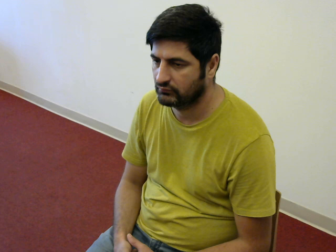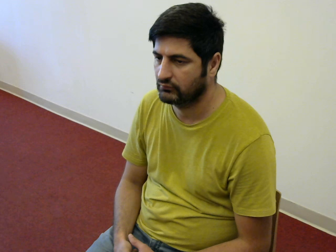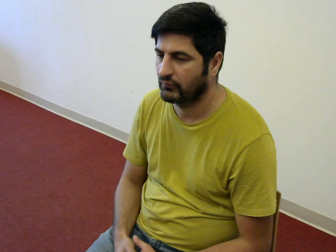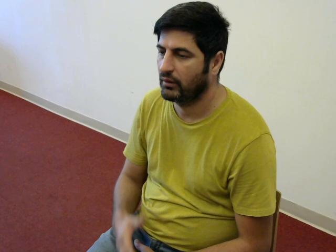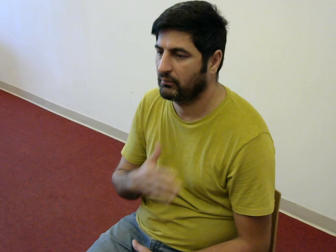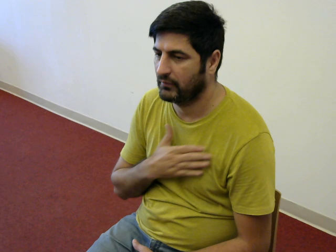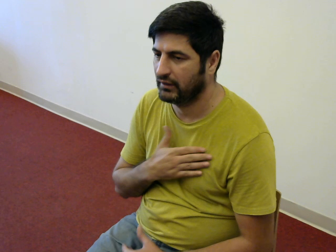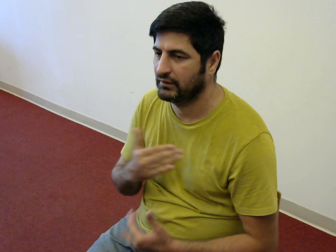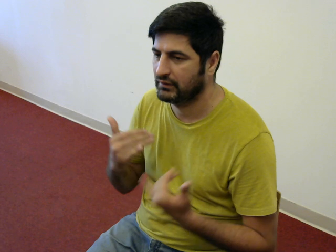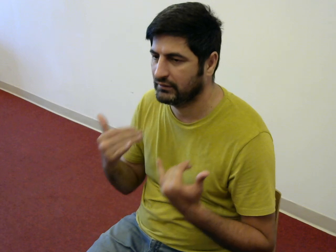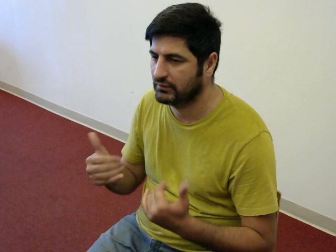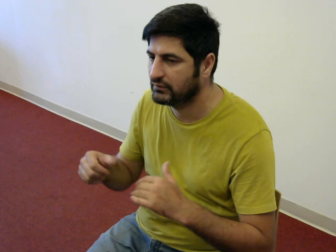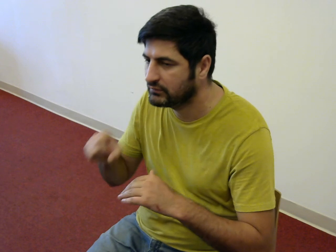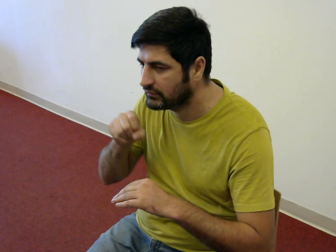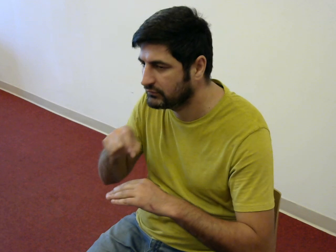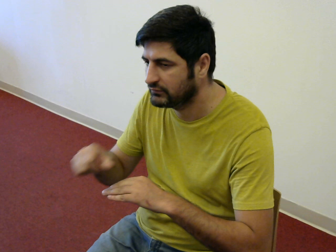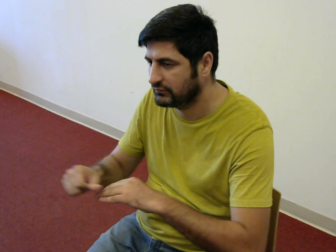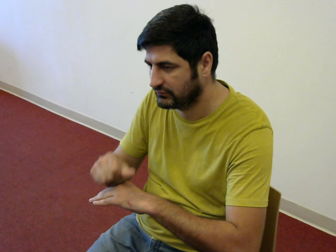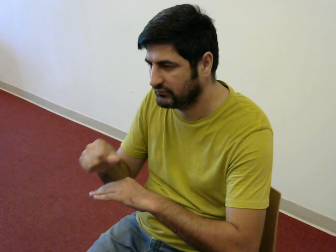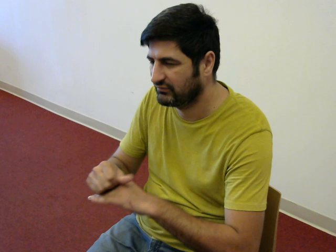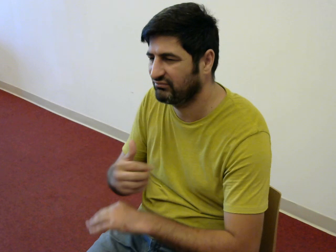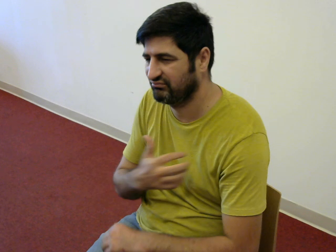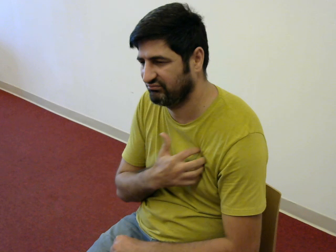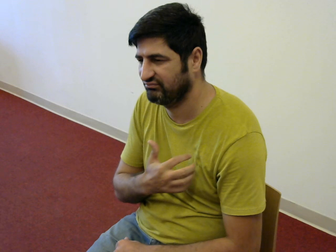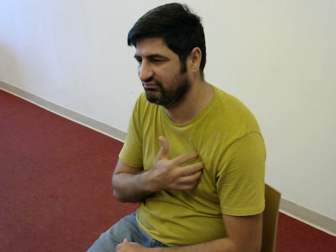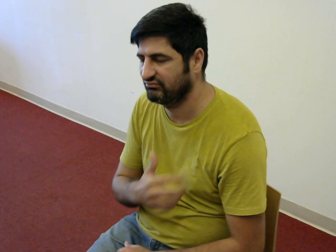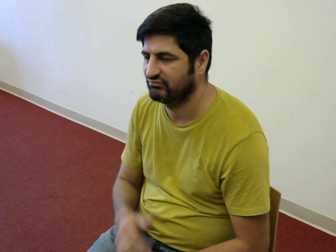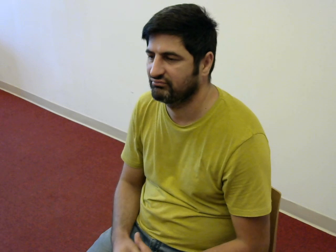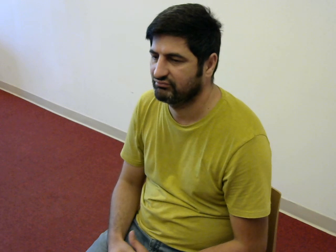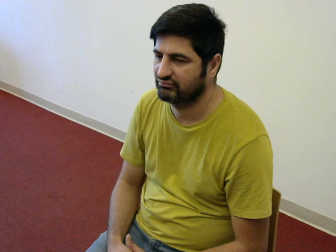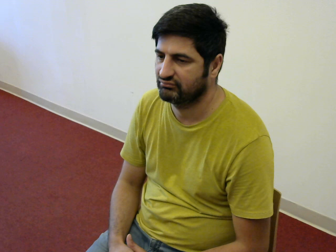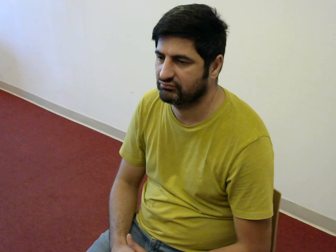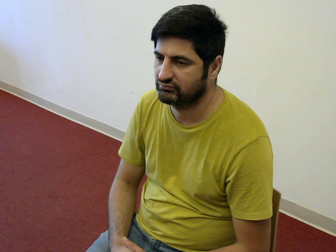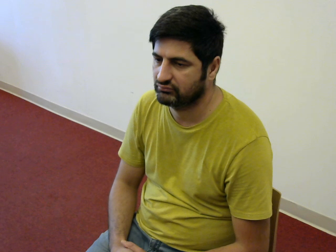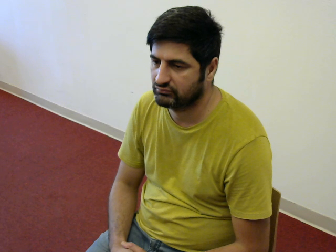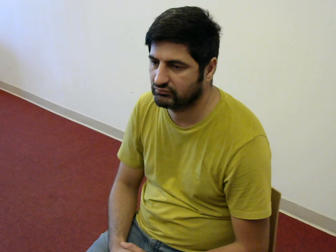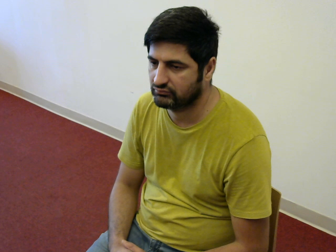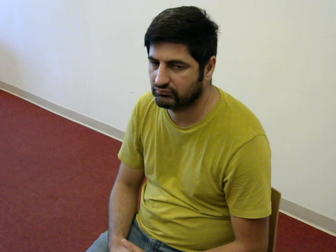Mən indi zərgər işləyirəm